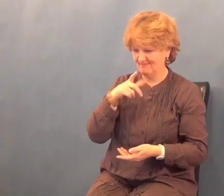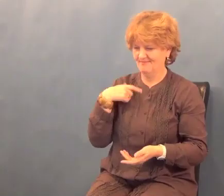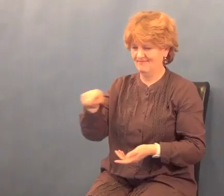Ptasze...